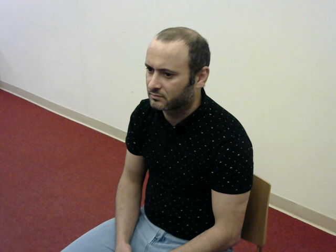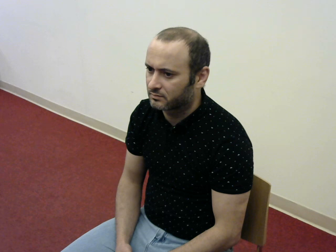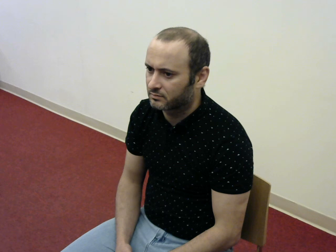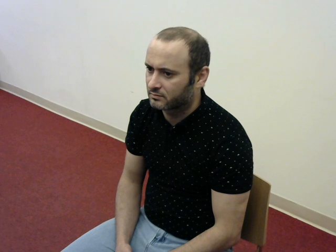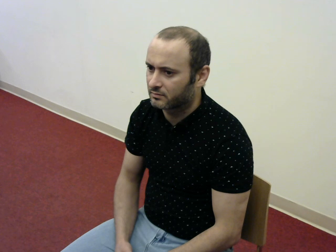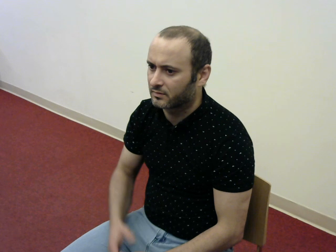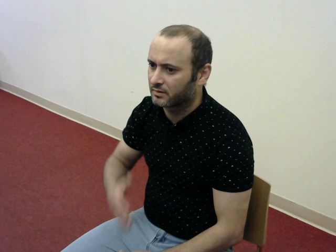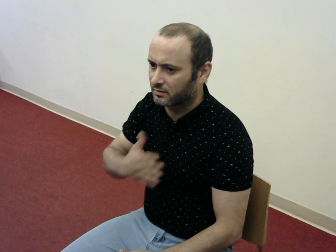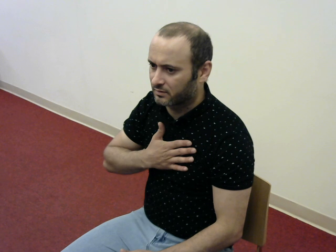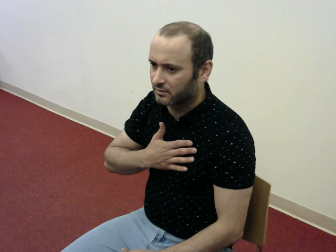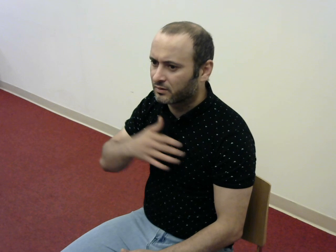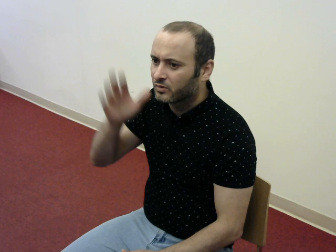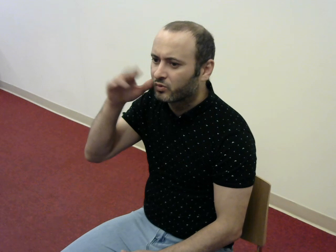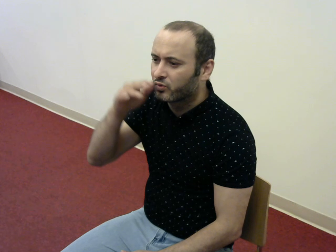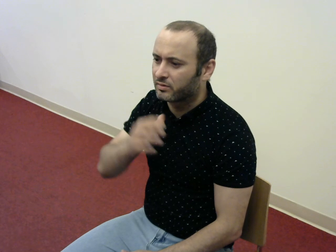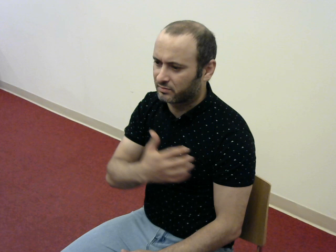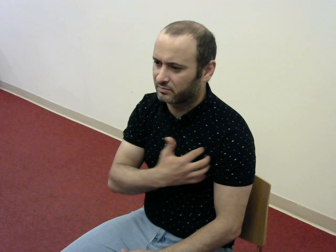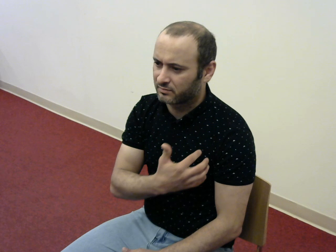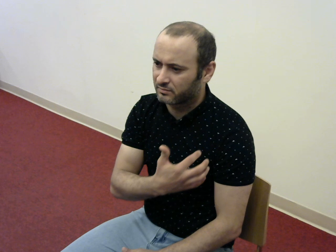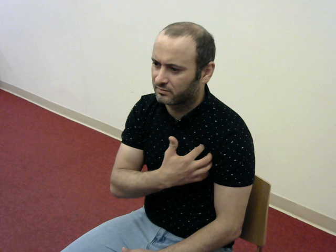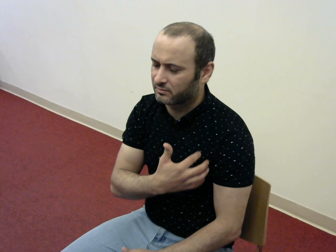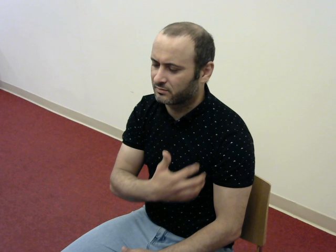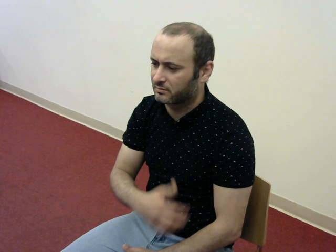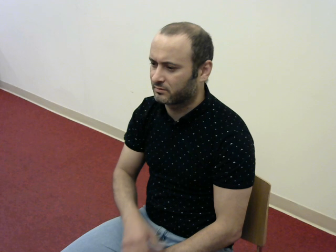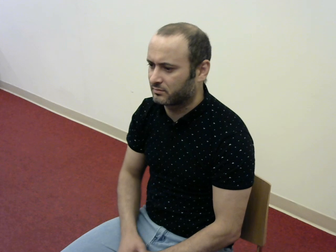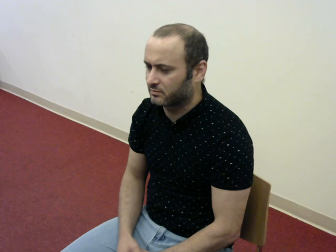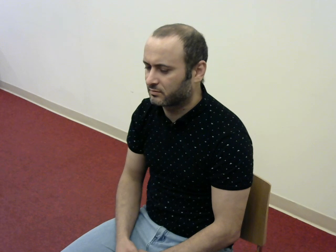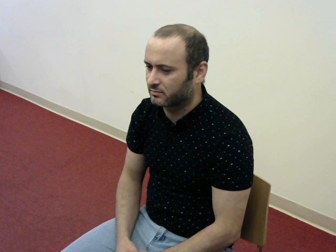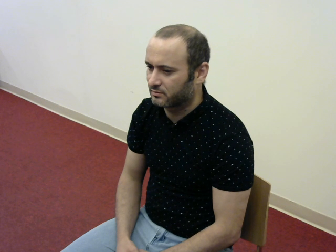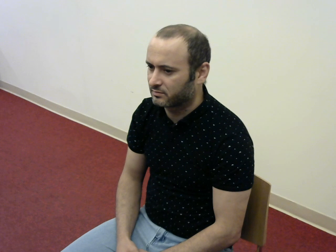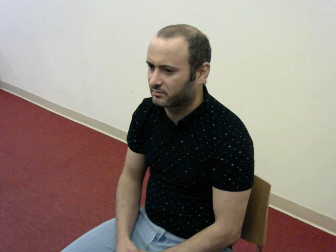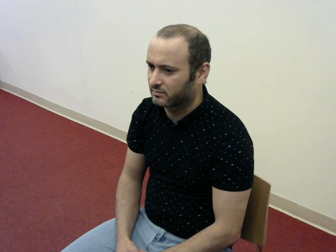Mən su istəyirəm